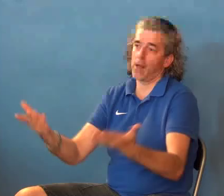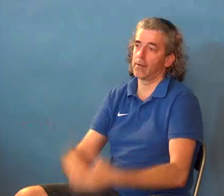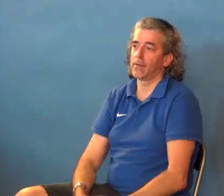Siódma.